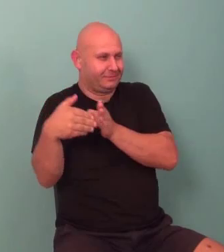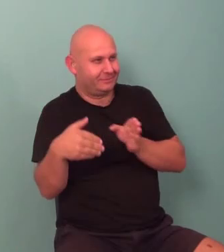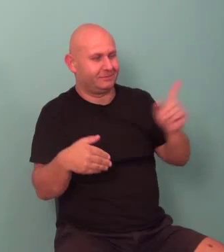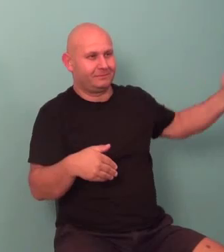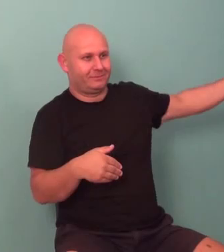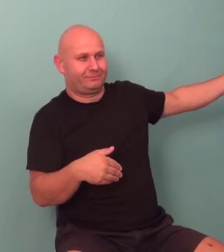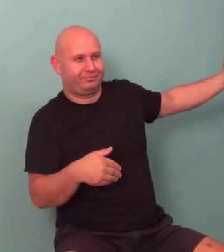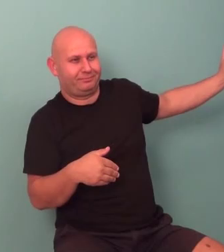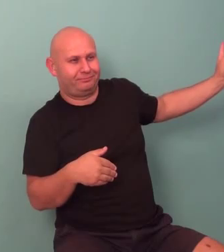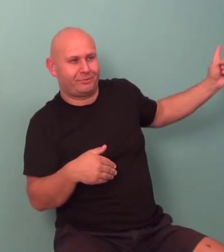Z drugiej strony ktoś nadchodzi.